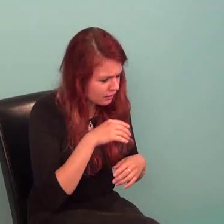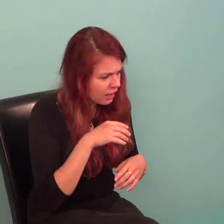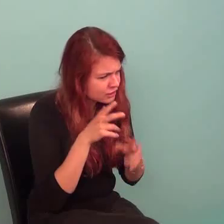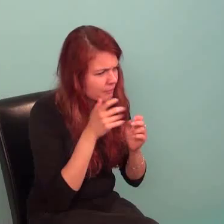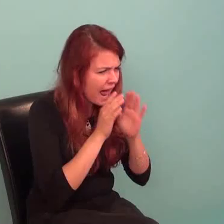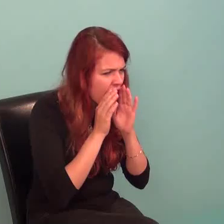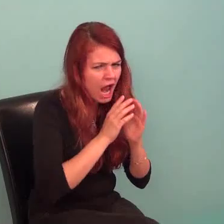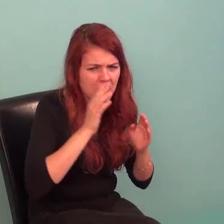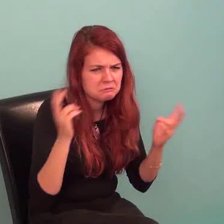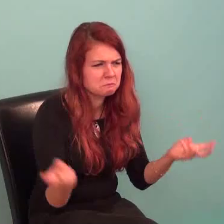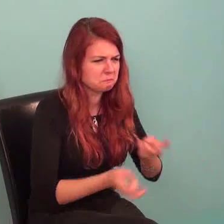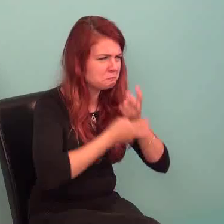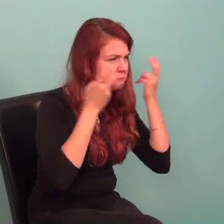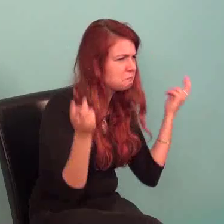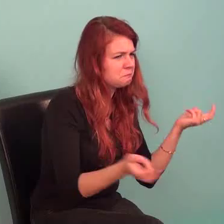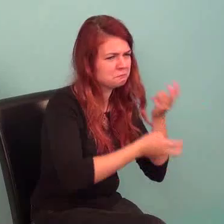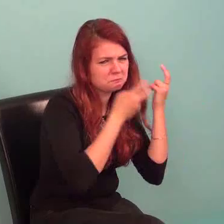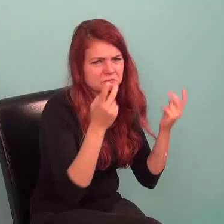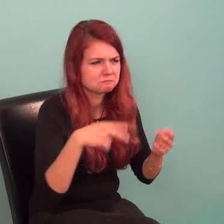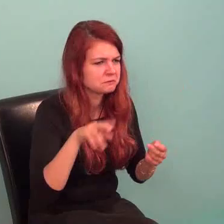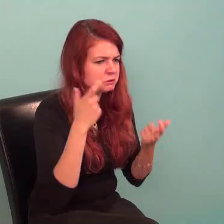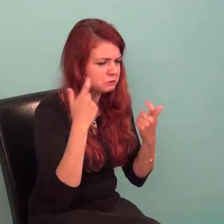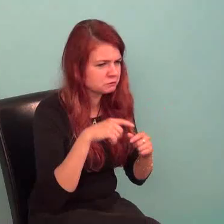Woła i szuka wszędzie, ale bez skutku.